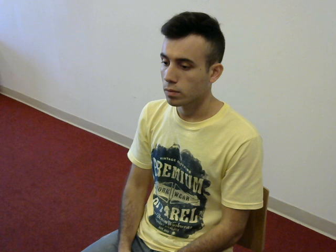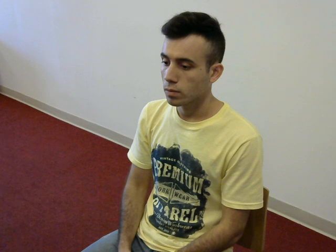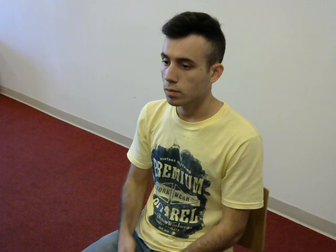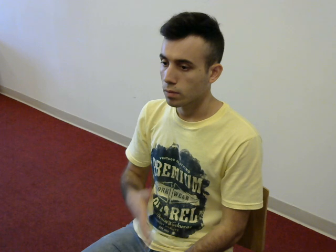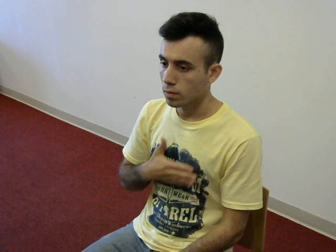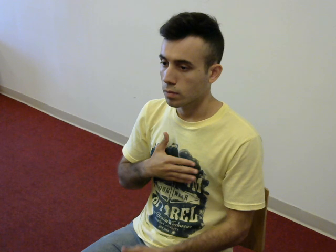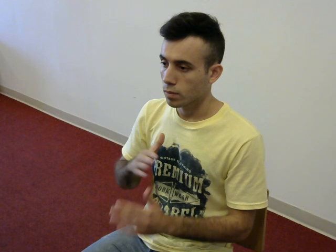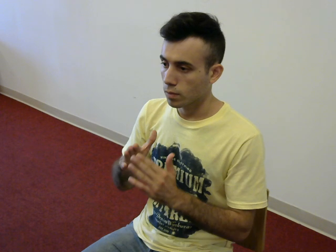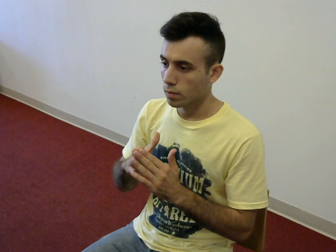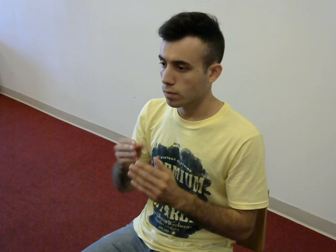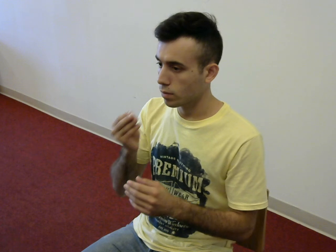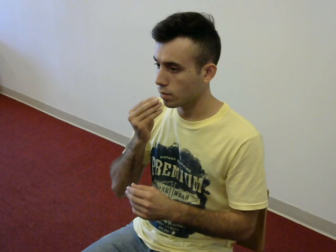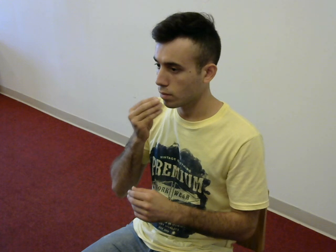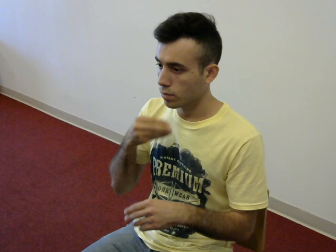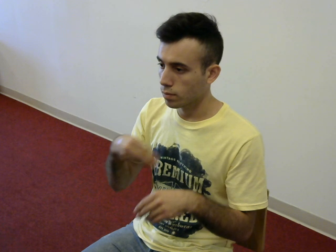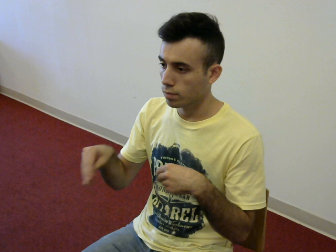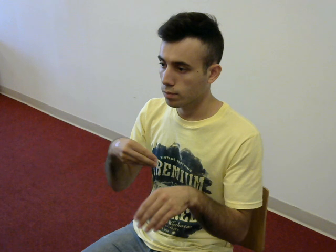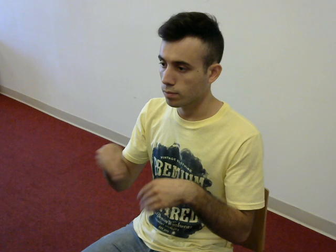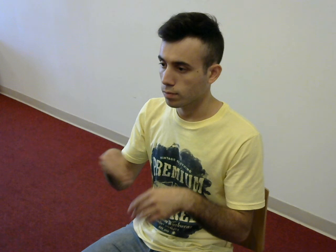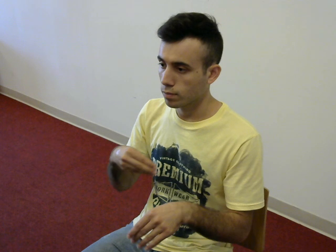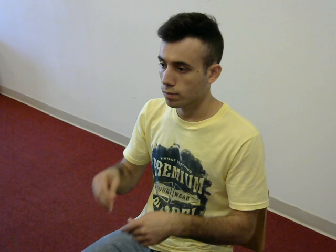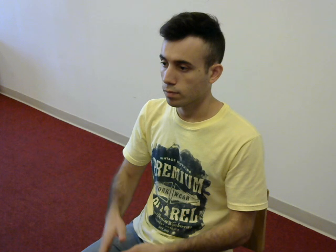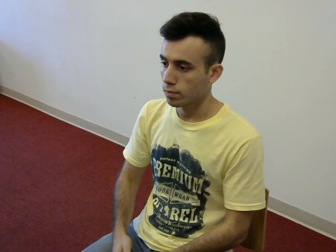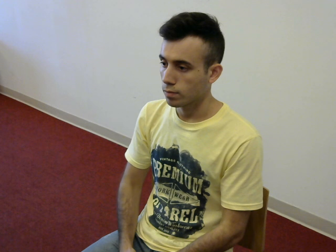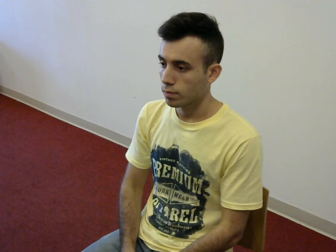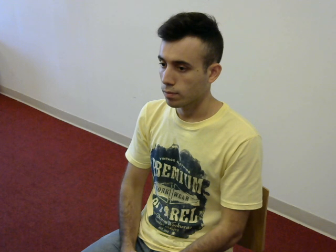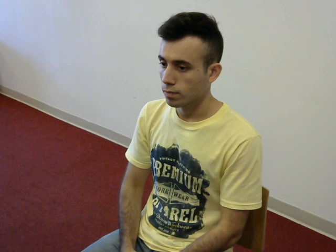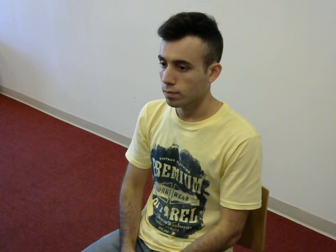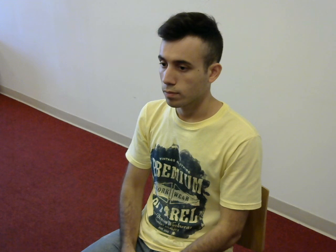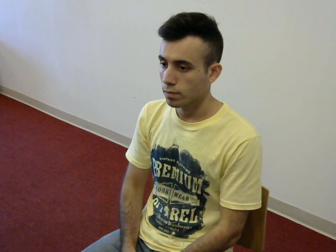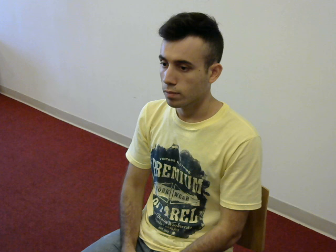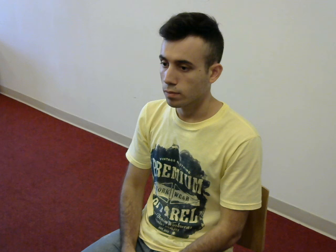Mən evə ərzaq almalıyam